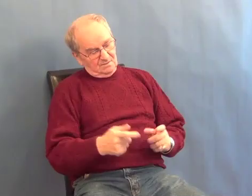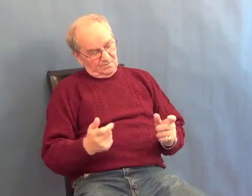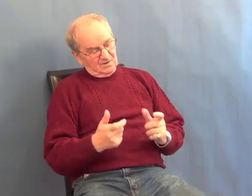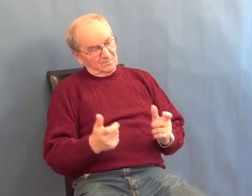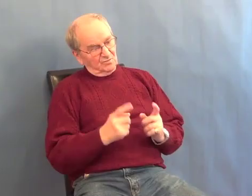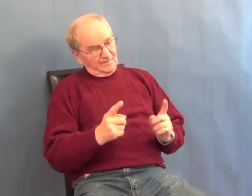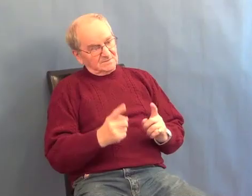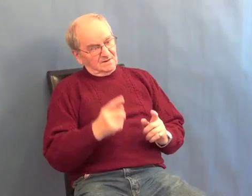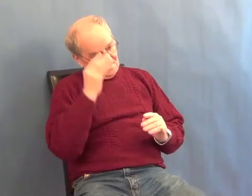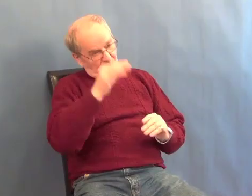Uwaga na niebezpieczeństwo.